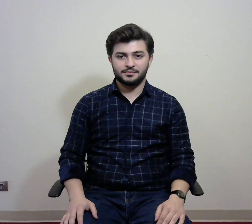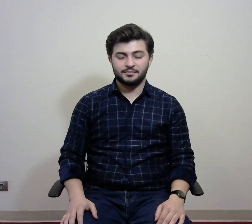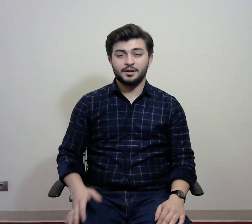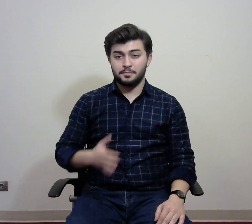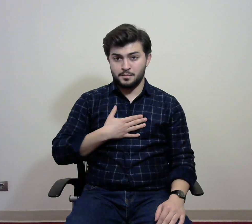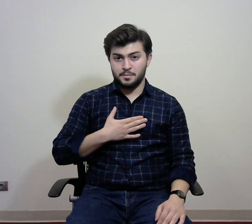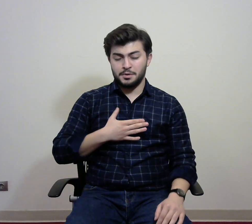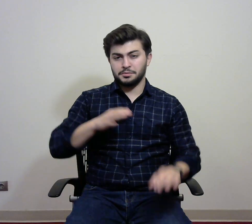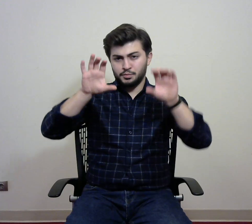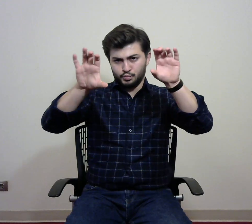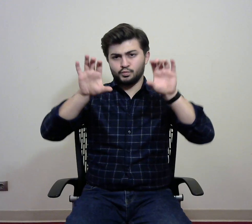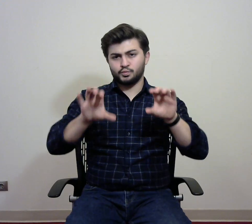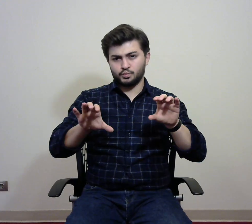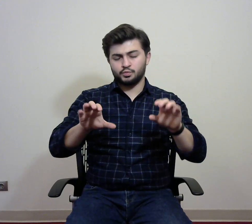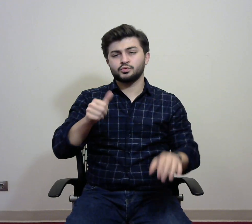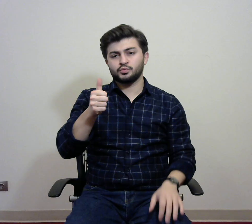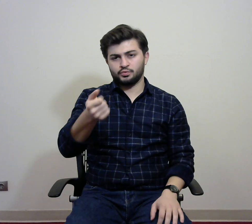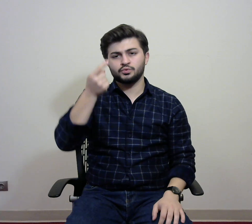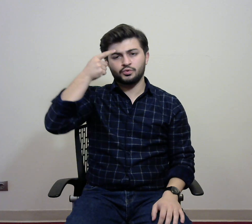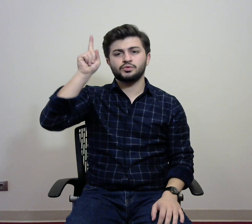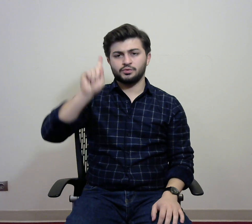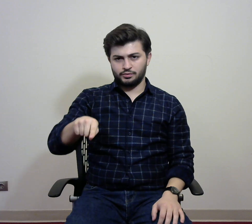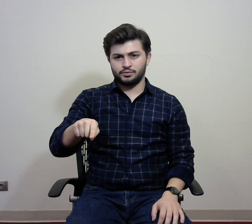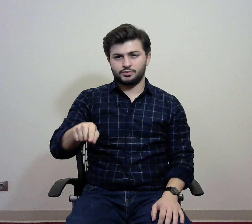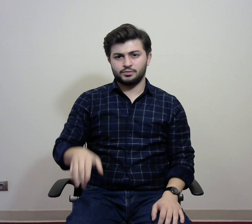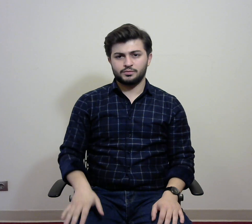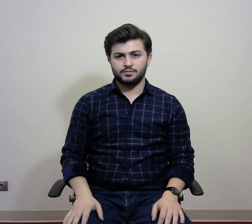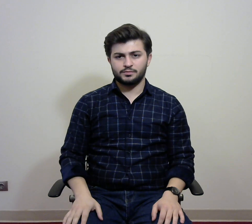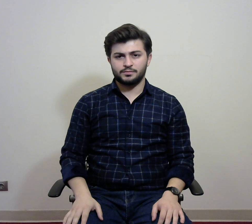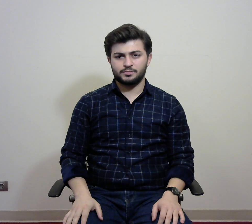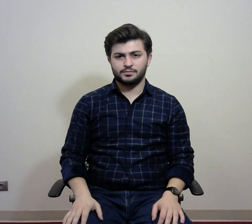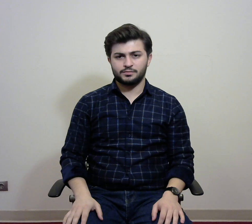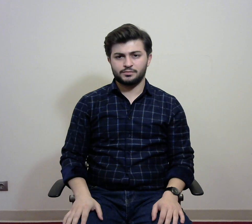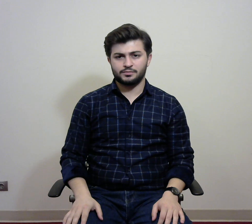Mən qanunvericiliyi yaxşı bilirəm